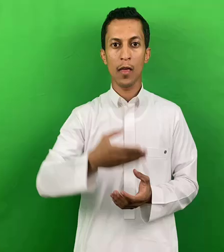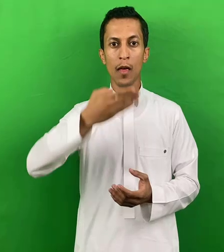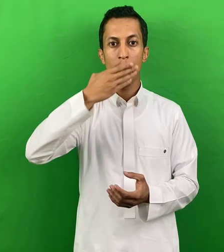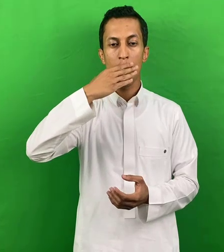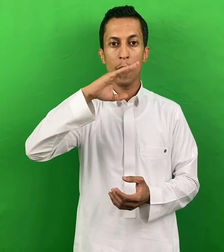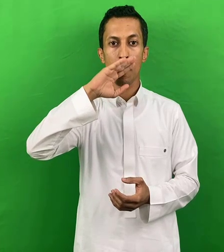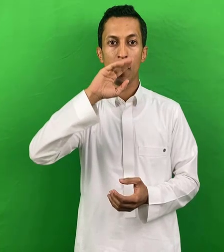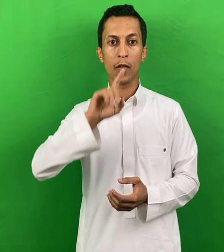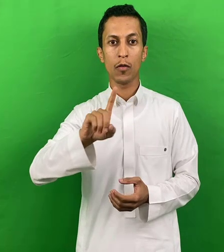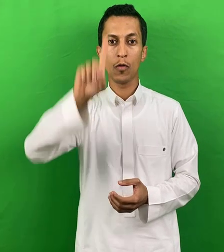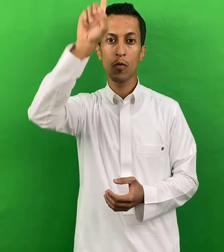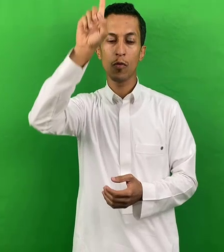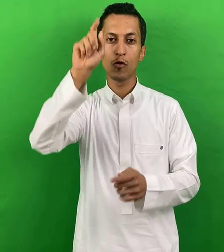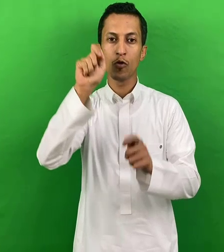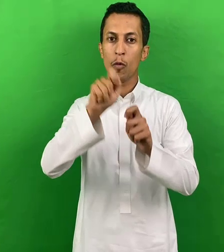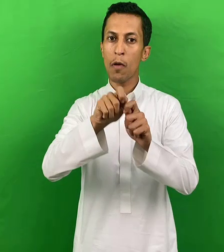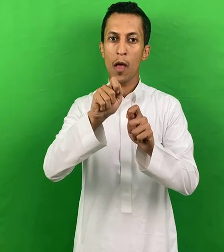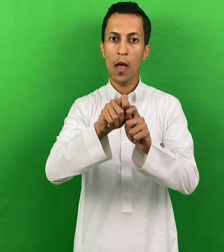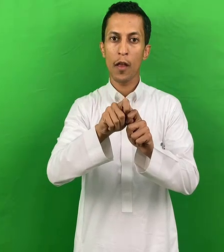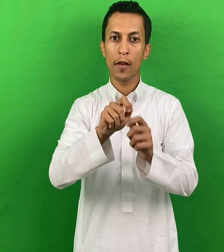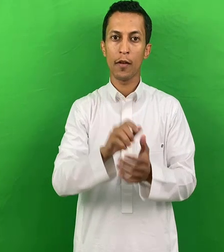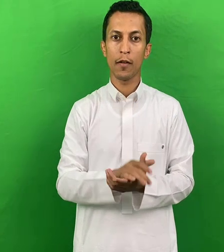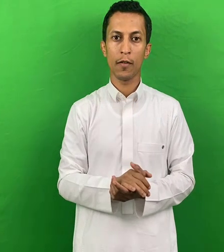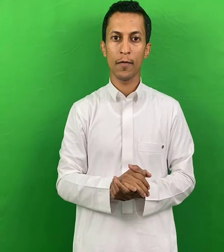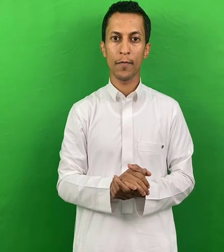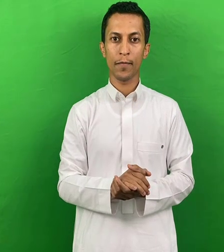أحمده سبحانه